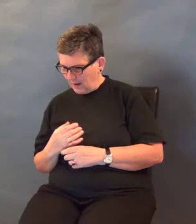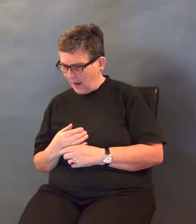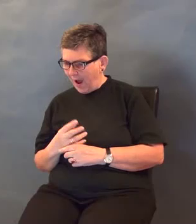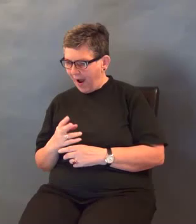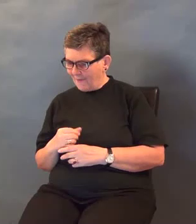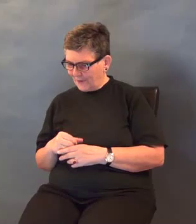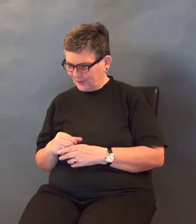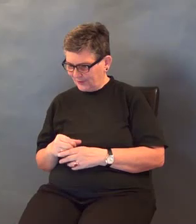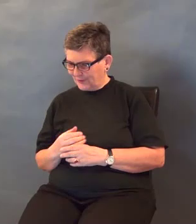Aha, wycieczka.